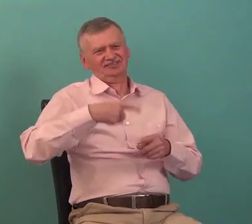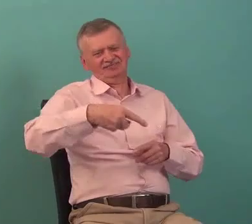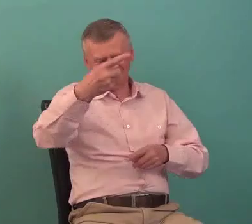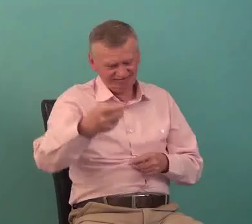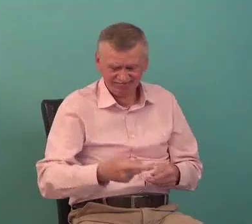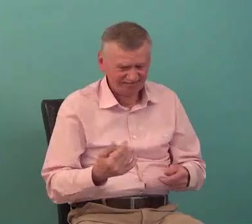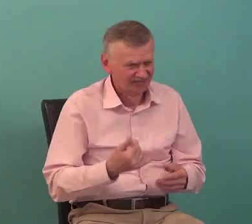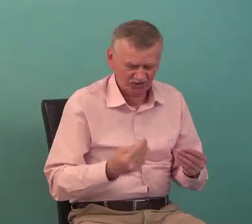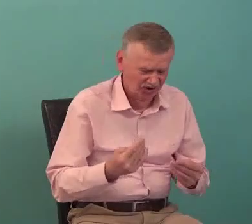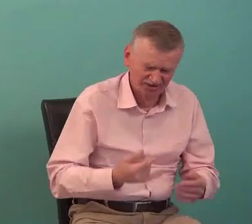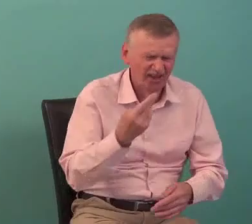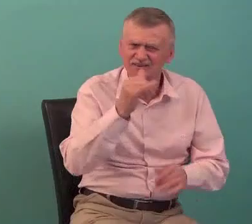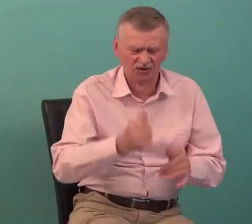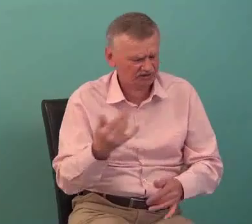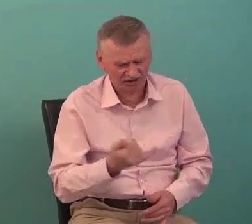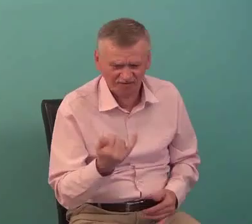Zawsze w niedziele obchodzimy urodziny.